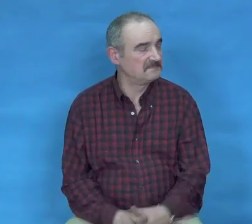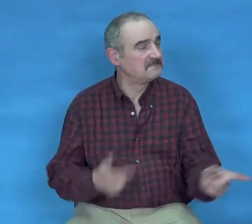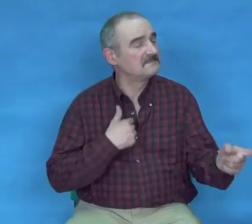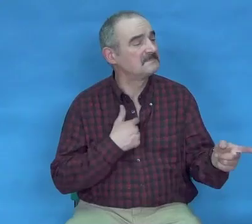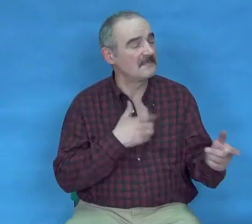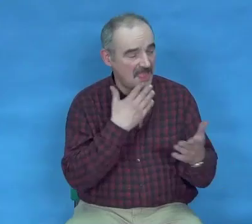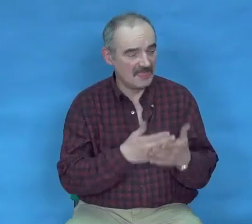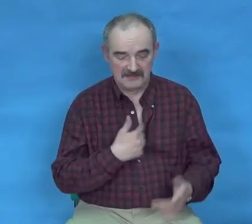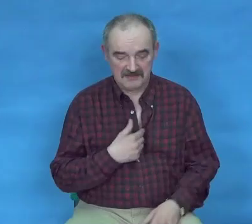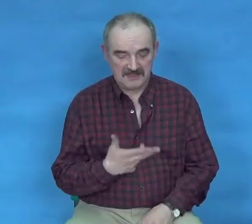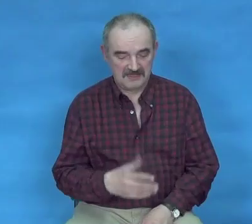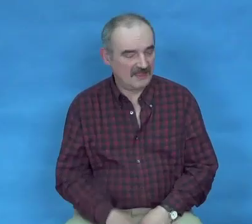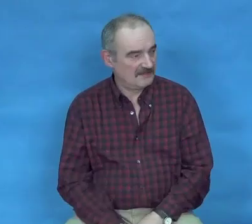Przyznam się, że ja nie...